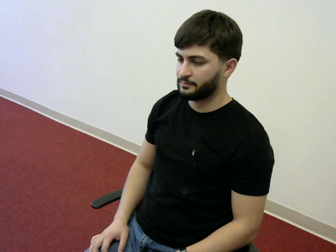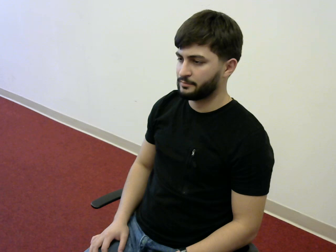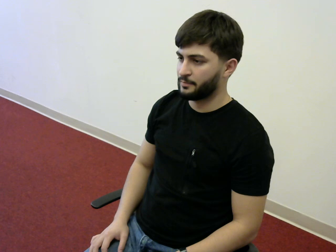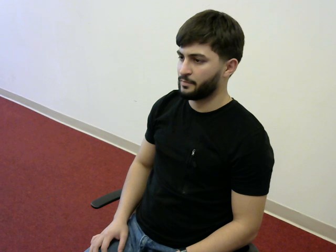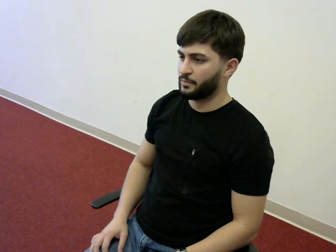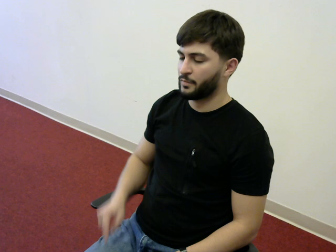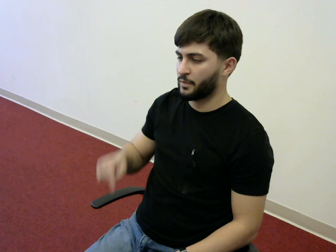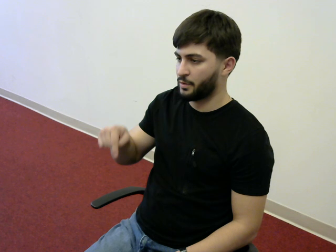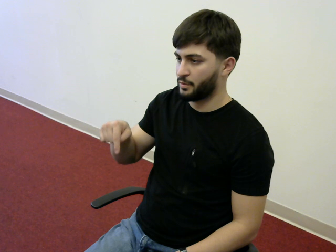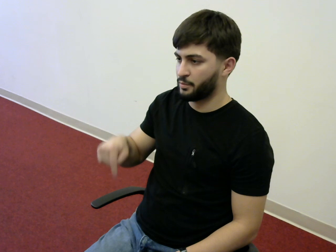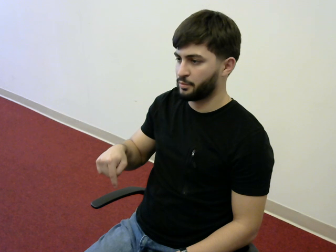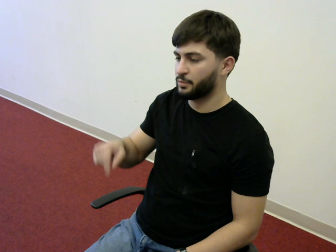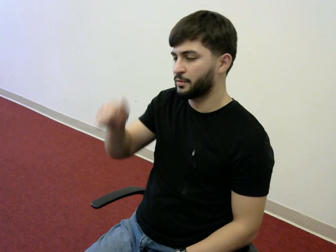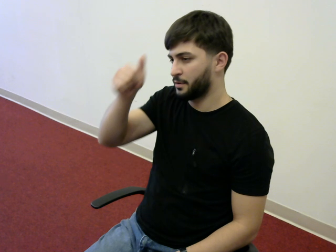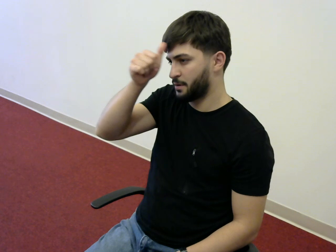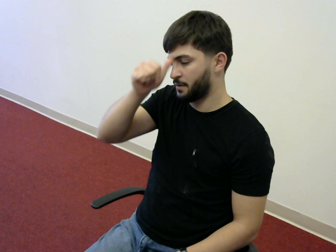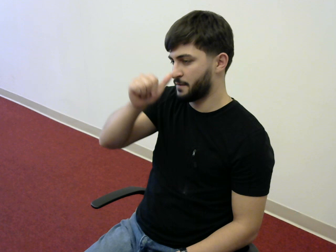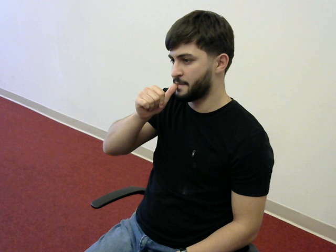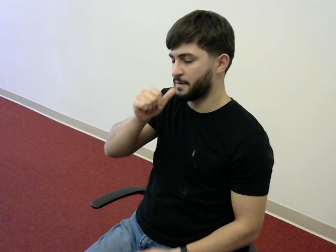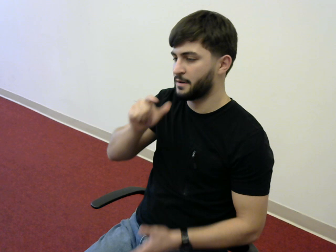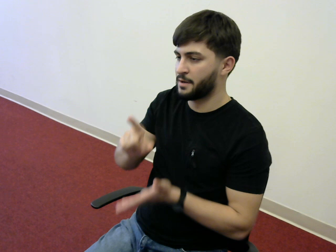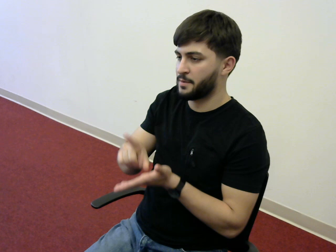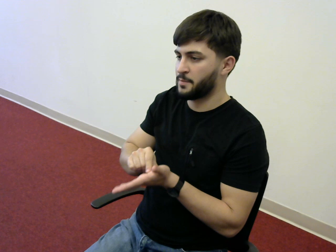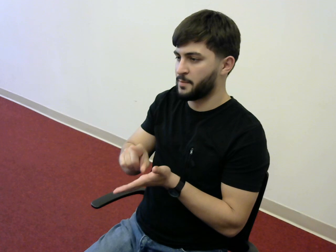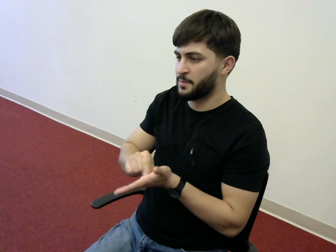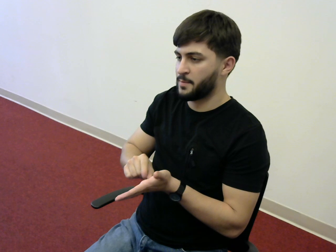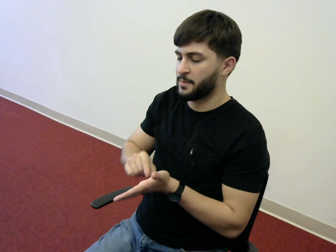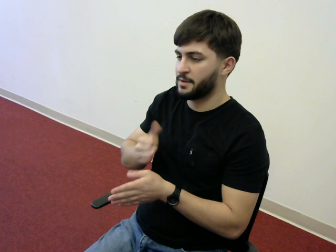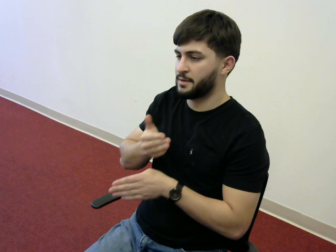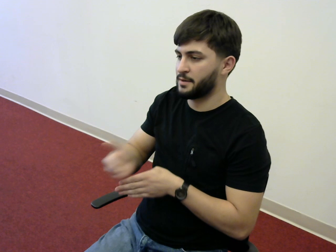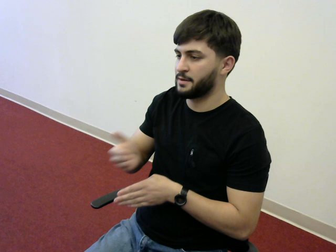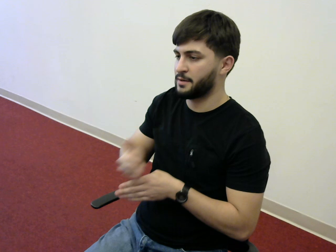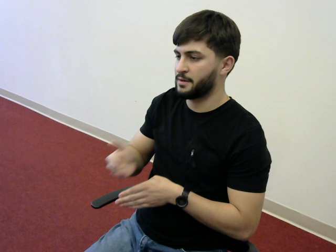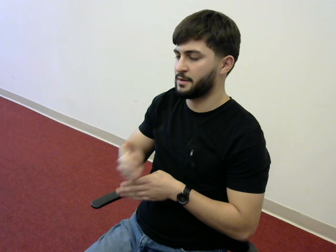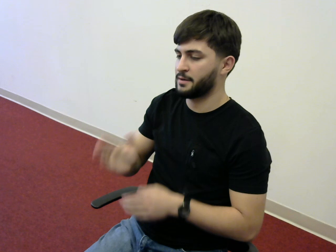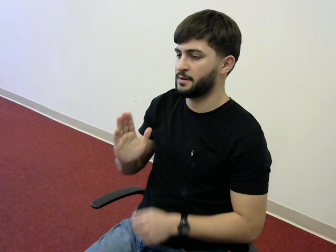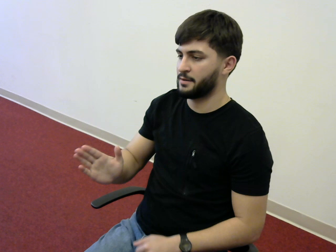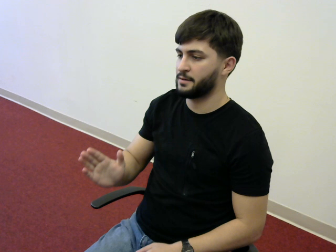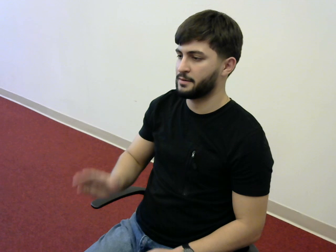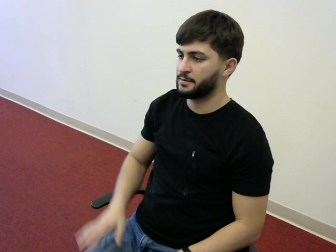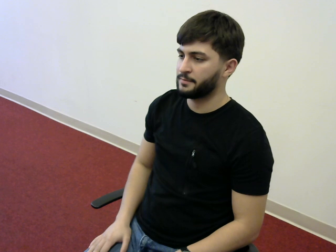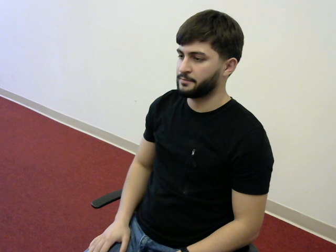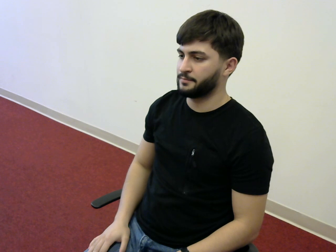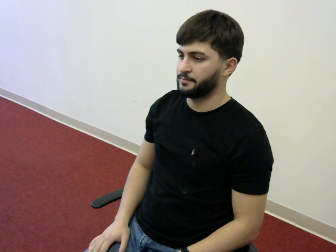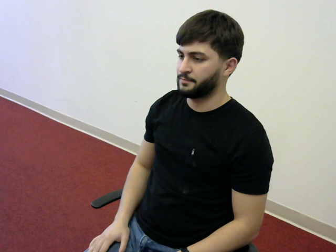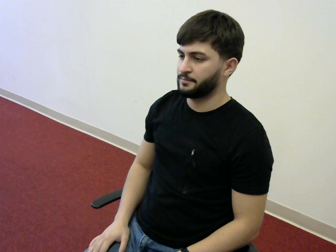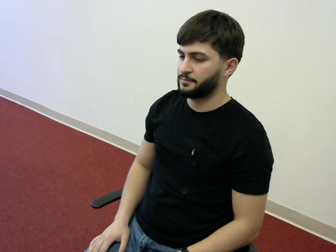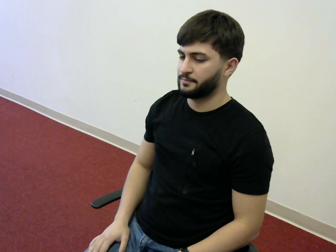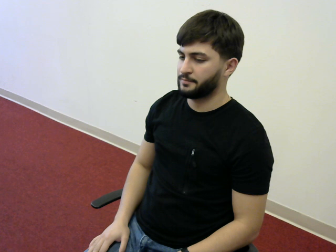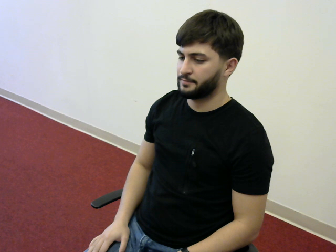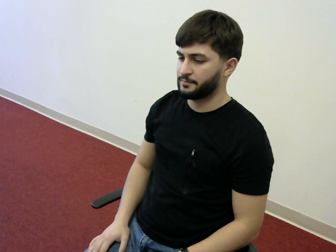Bu ay pensiyalar gecikəcək